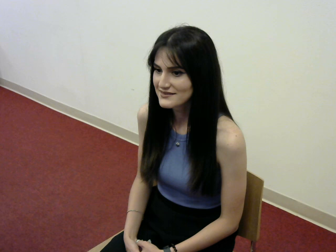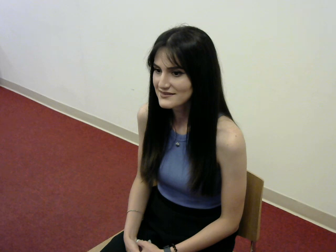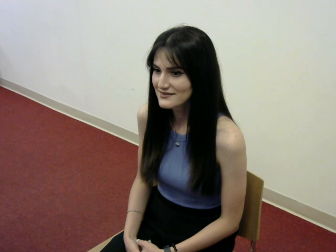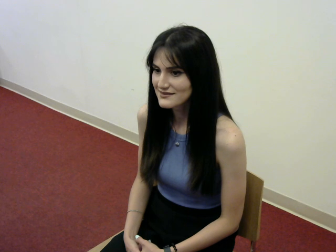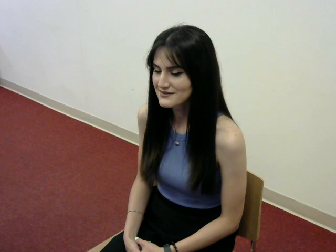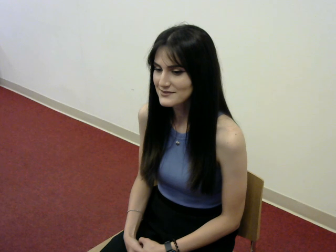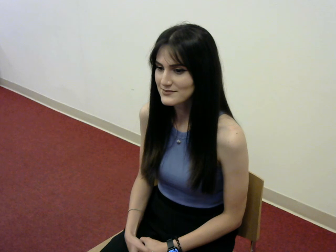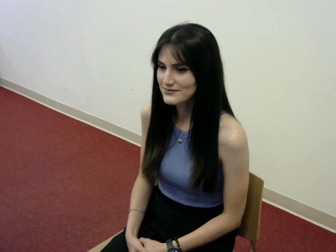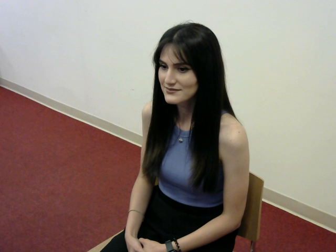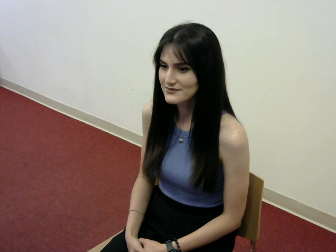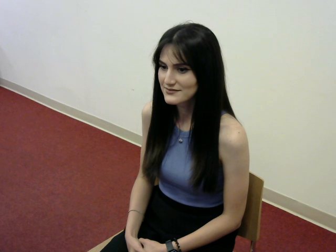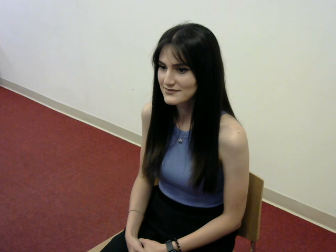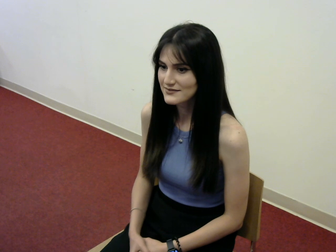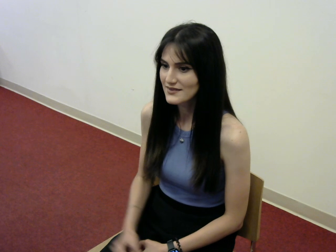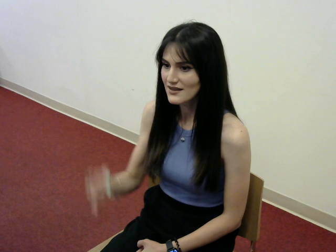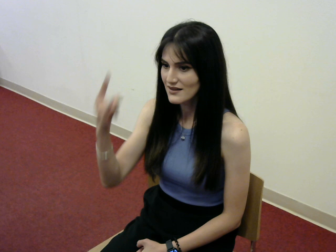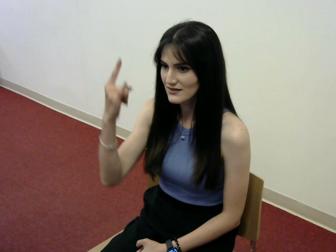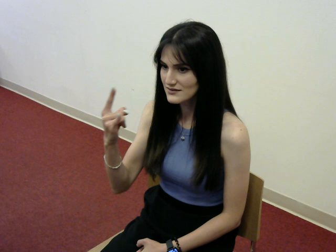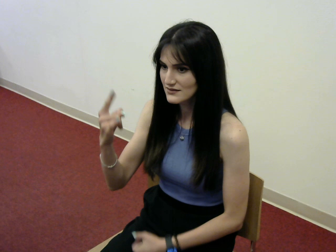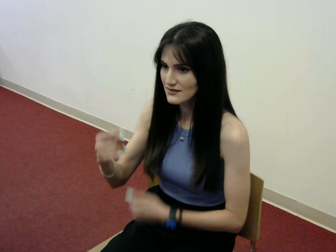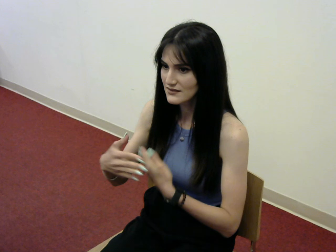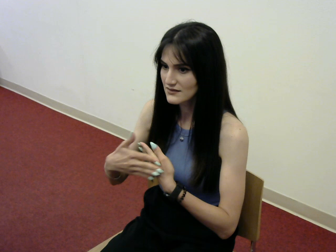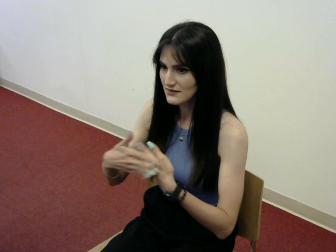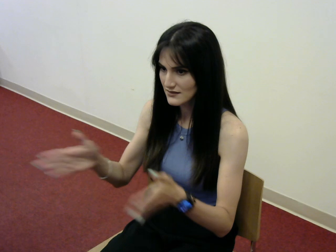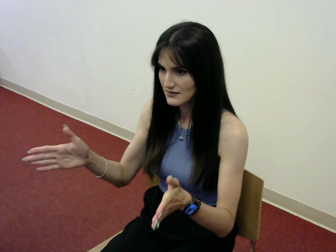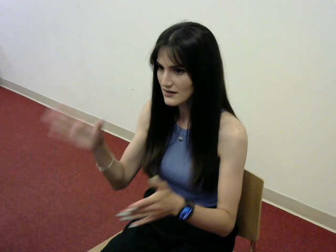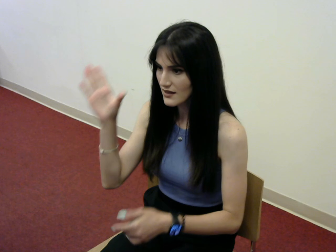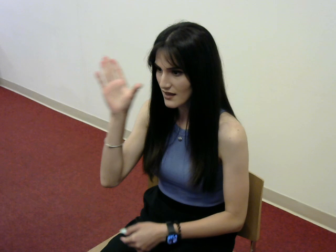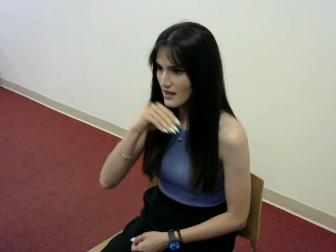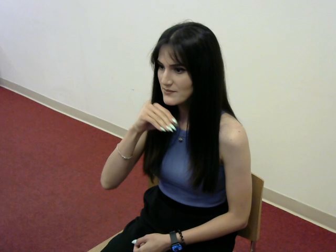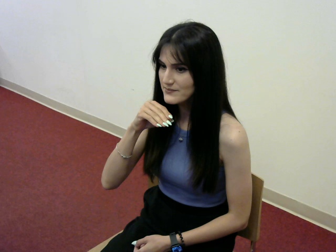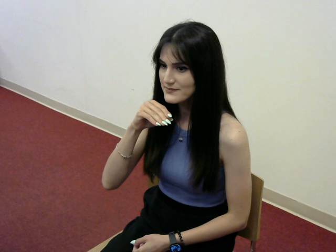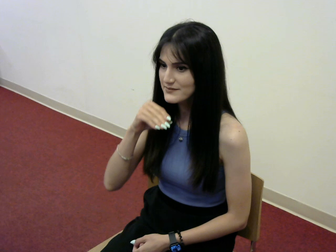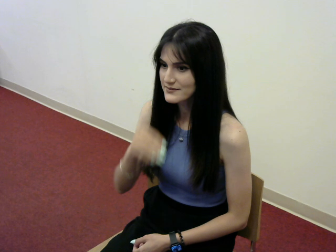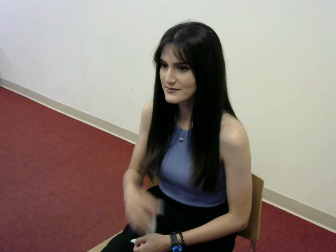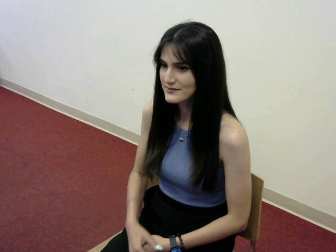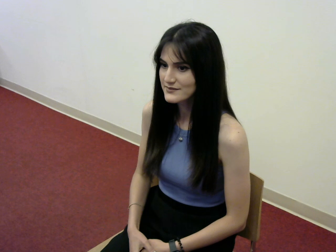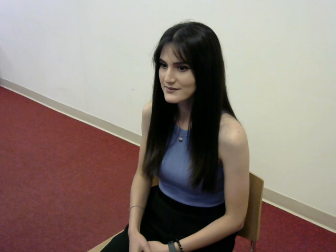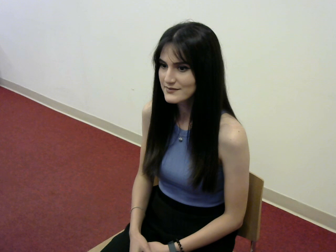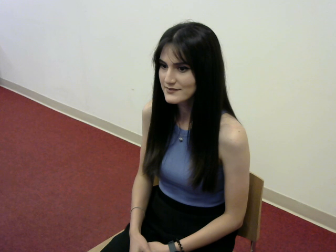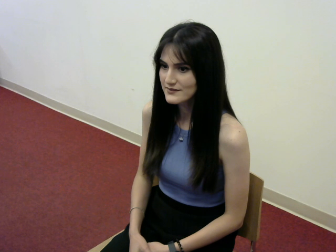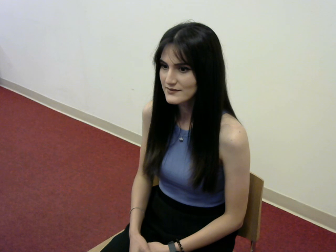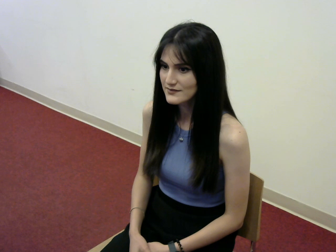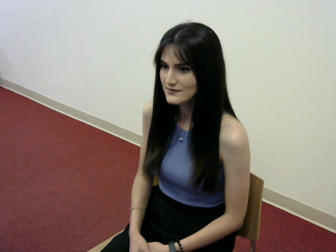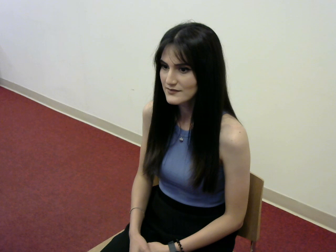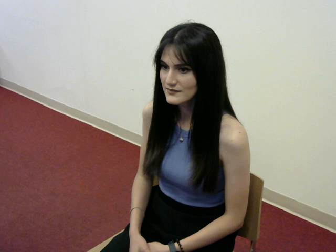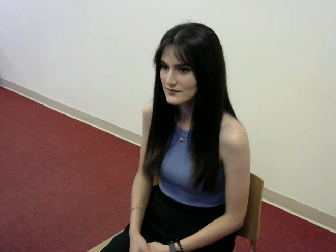Pəncərəni aça bilərsinizmi?